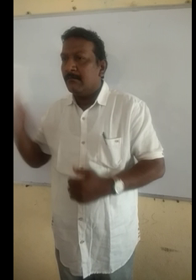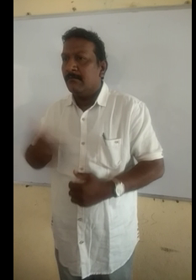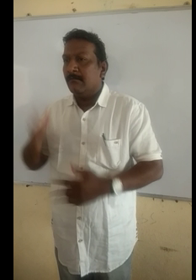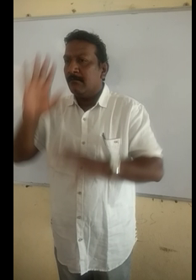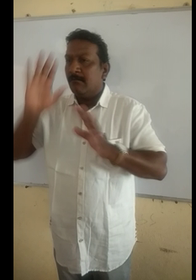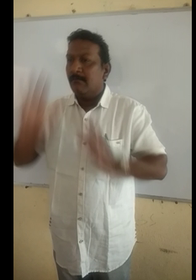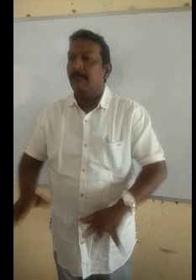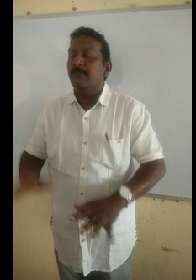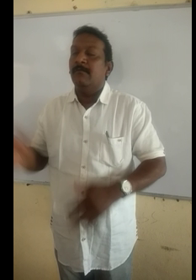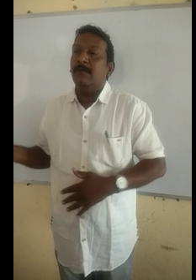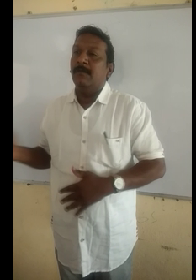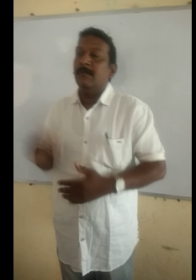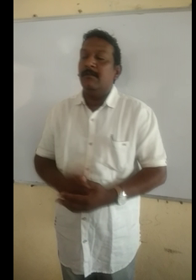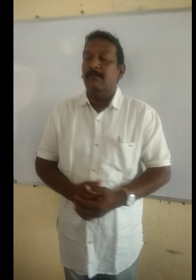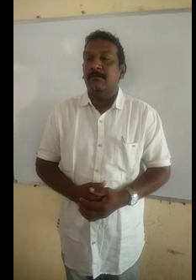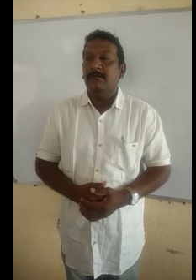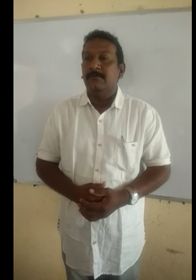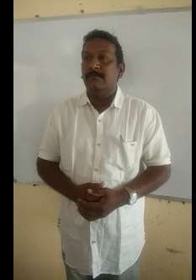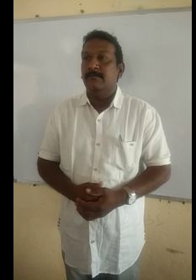i was stopped by some one